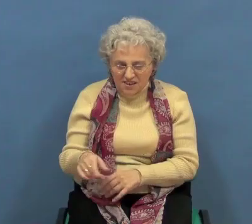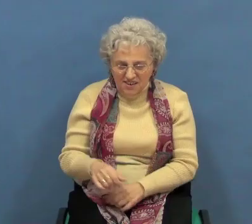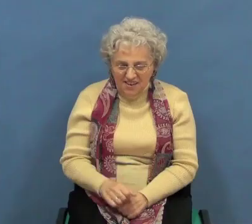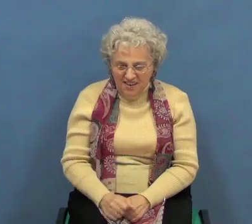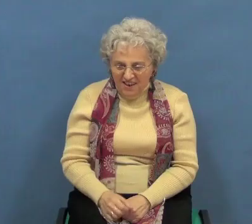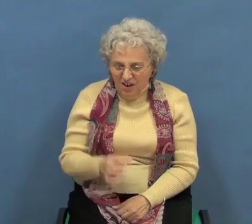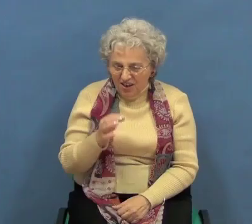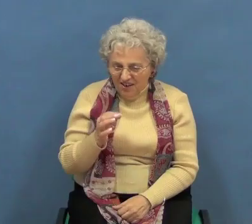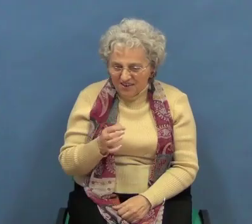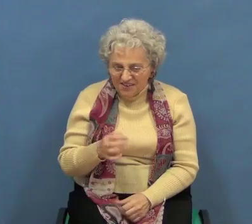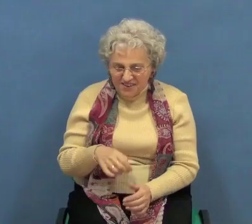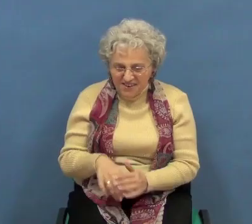Kot ucieka.